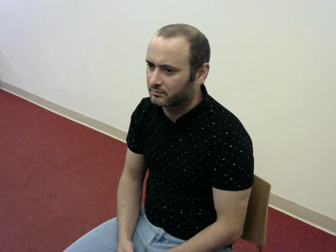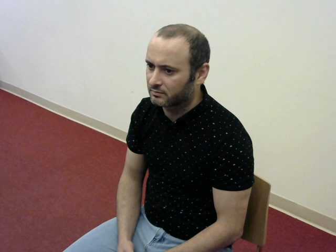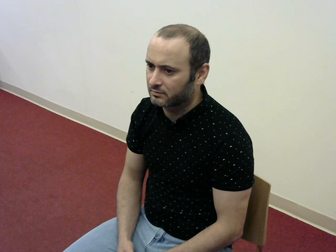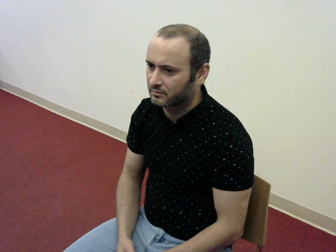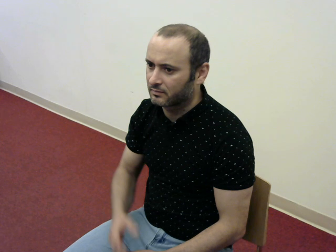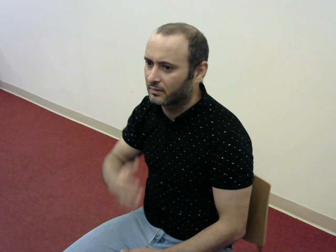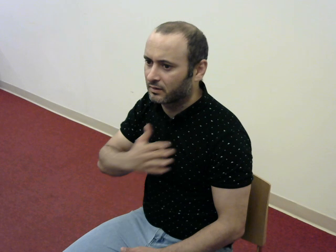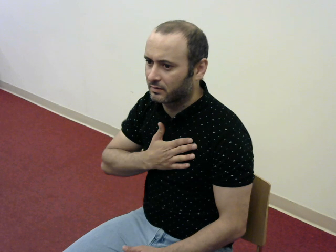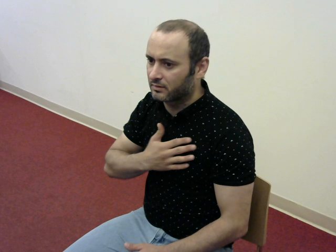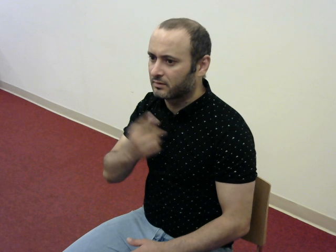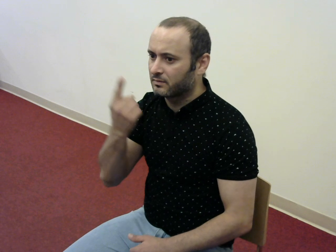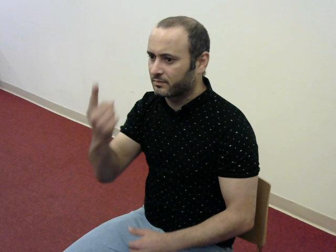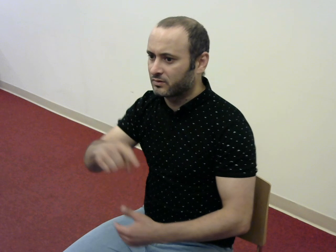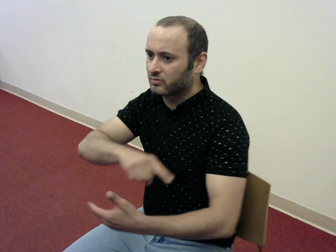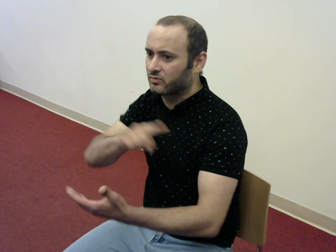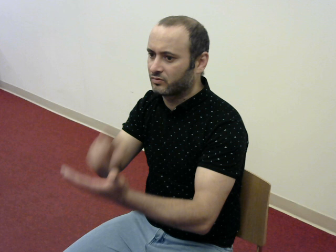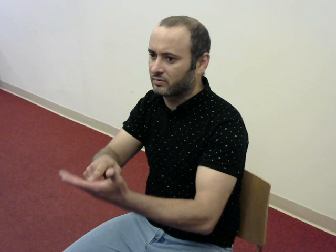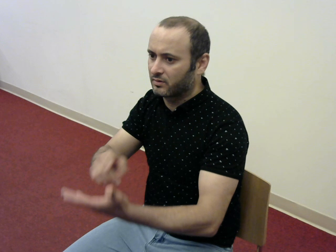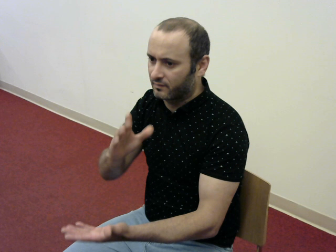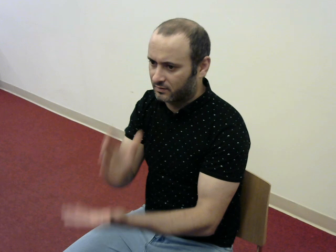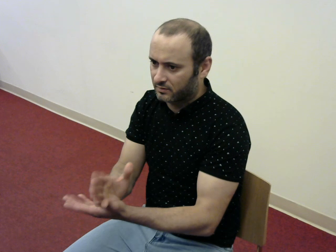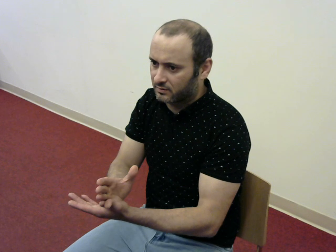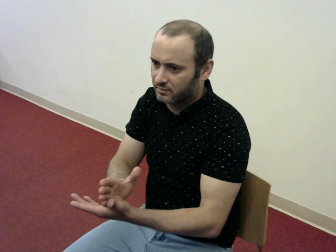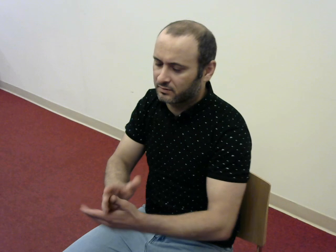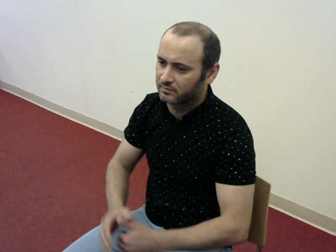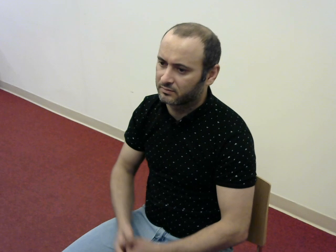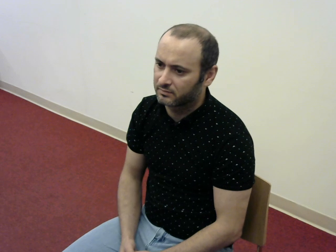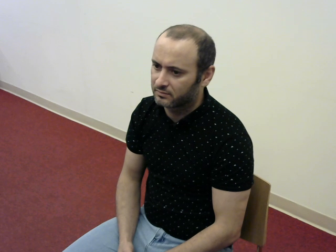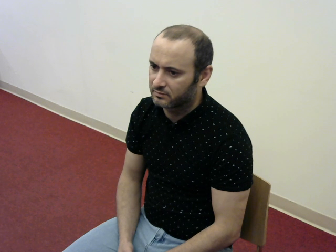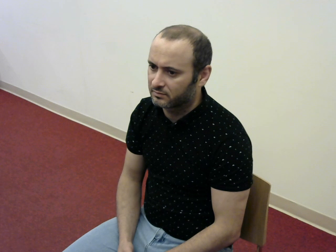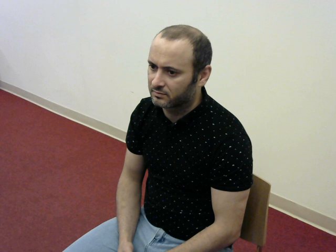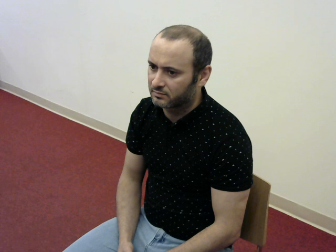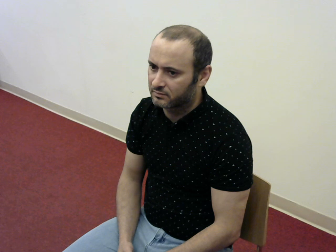Mənim bir sualım var